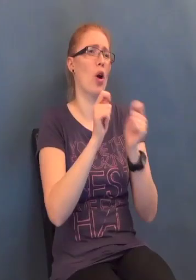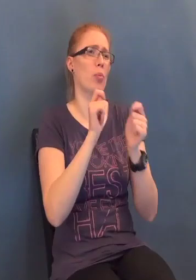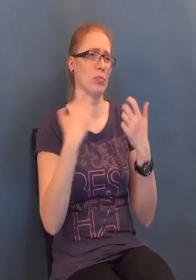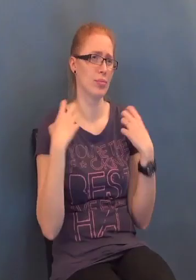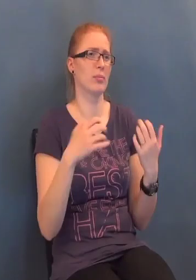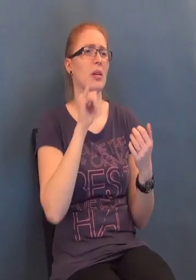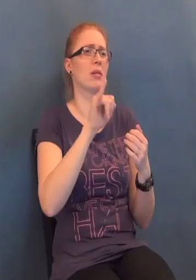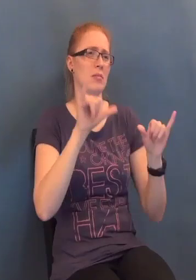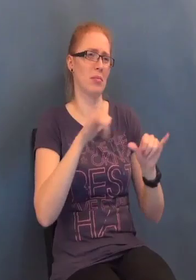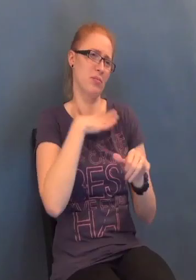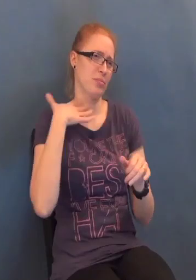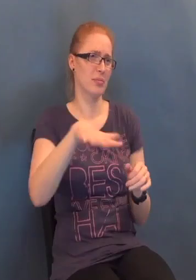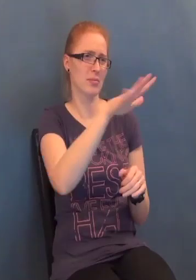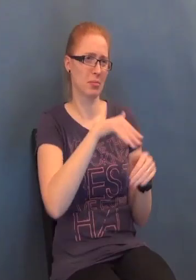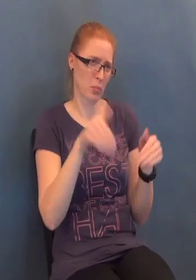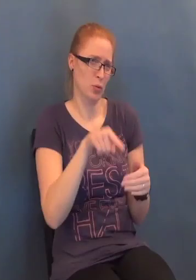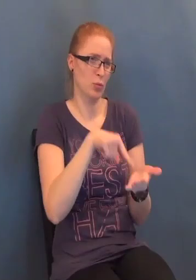Tam jest dużo restauracji. Dojazd też jest dobry.